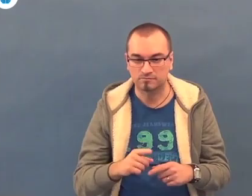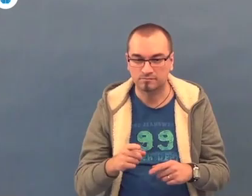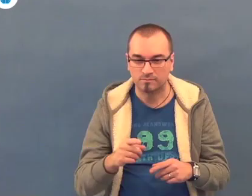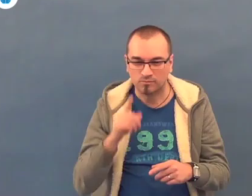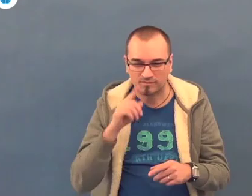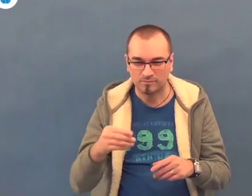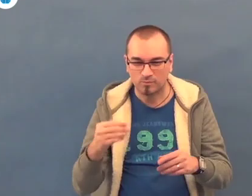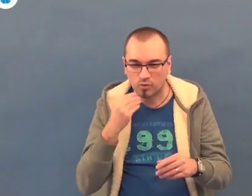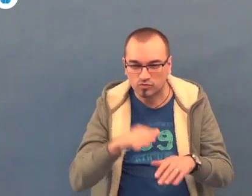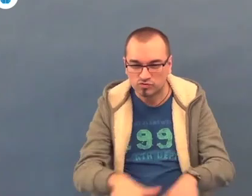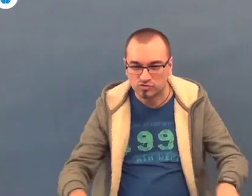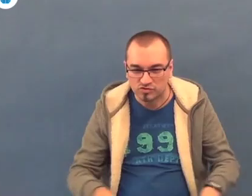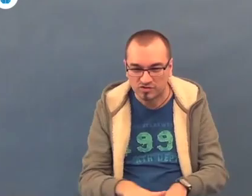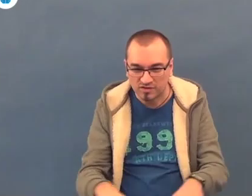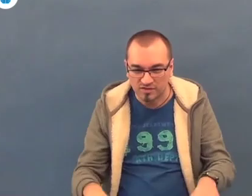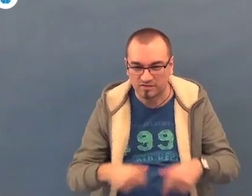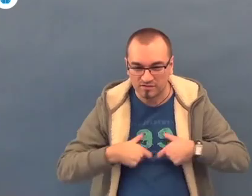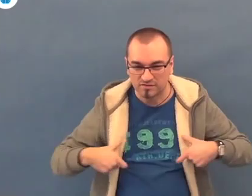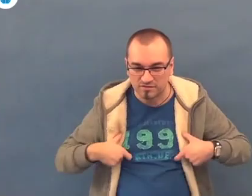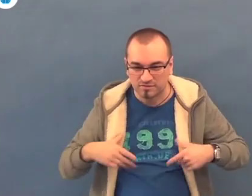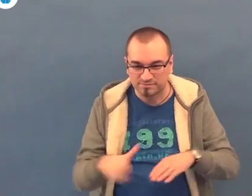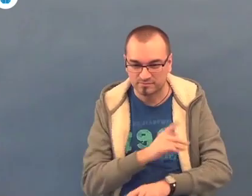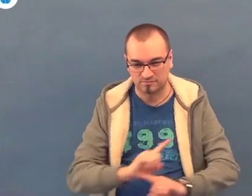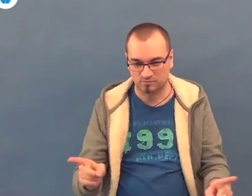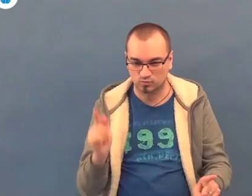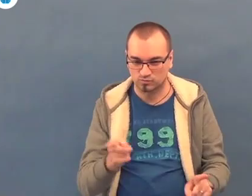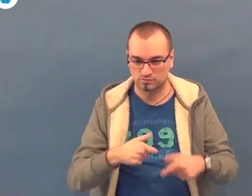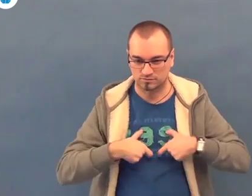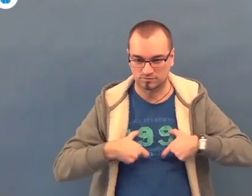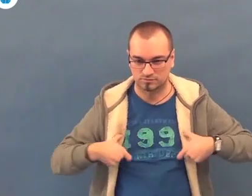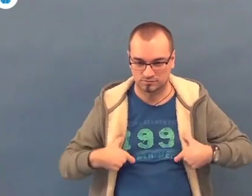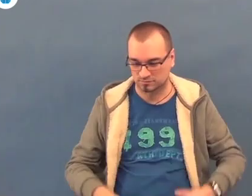Nie wolno pływać w morzu nago, trzeba zakładać biustonosz i majtki.